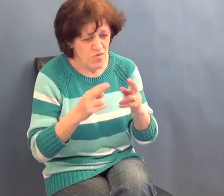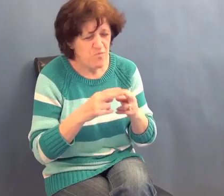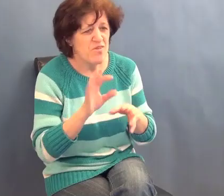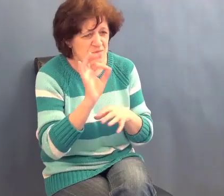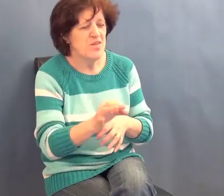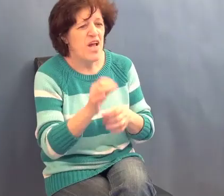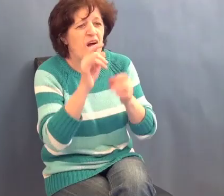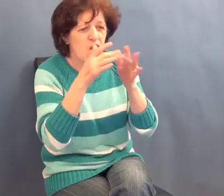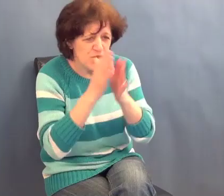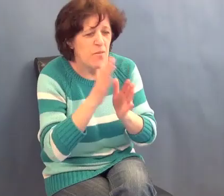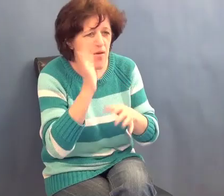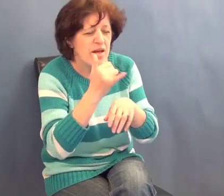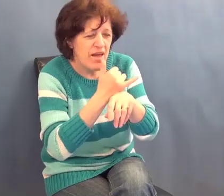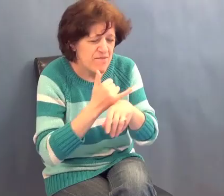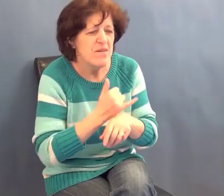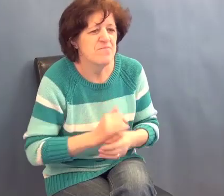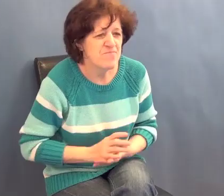Super, już się umówiliśmy, że najpierw do kościoła, a potem na kawę.